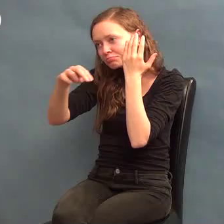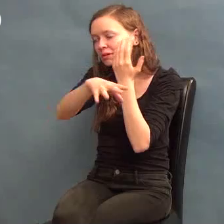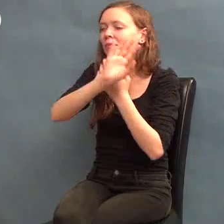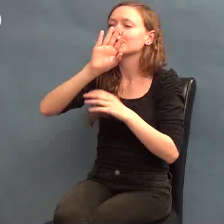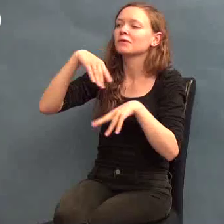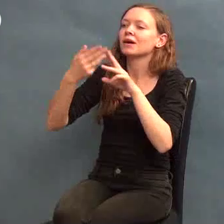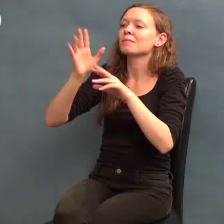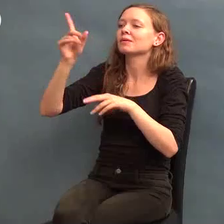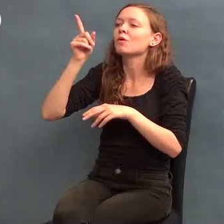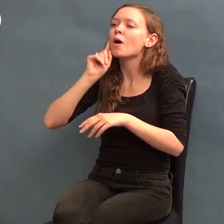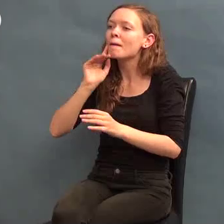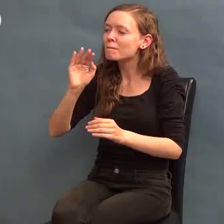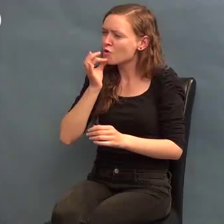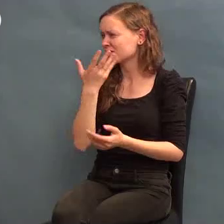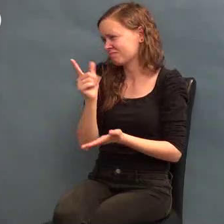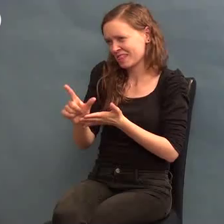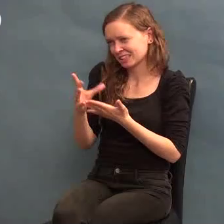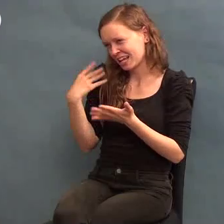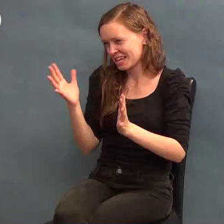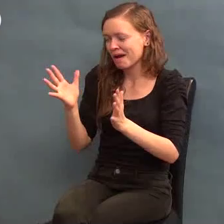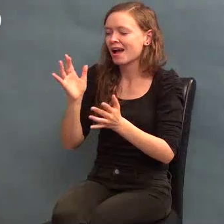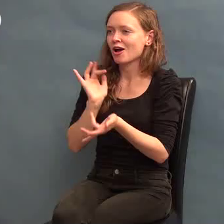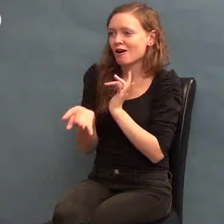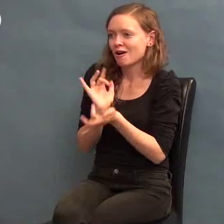Następnie młody, mniej więcej dwunastoletni chłopiec przejeżdża na rowerze.